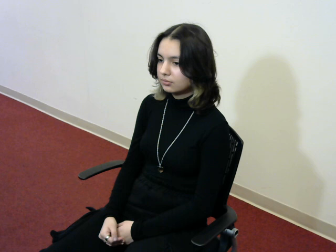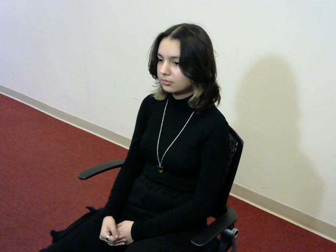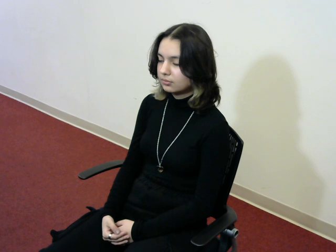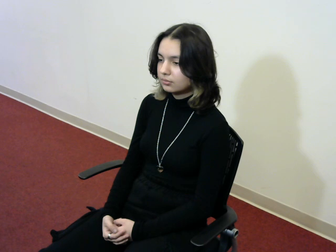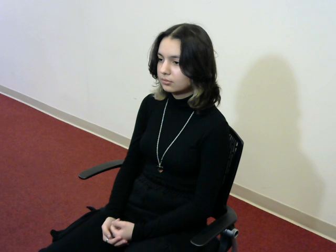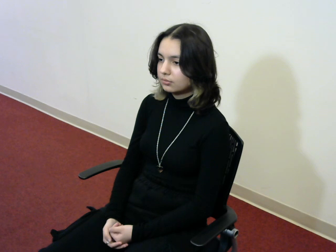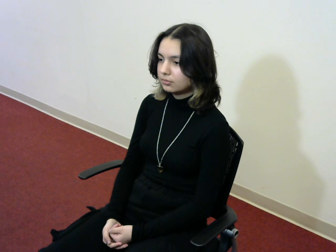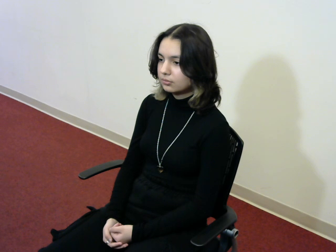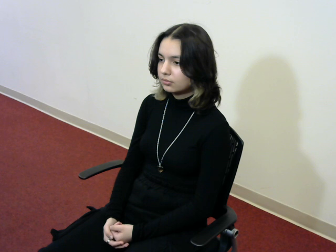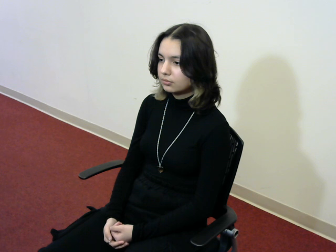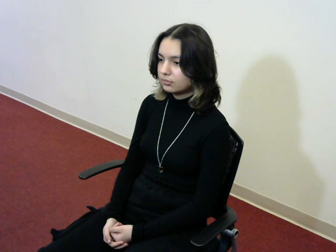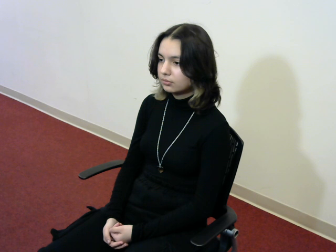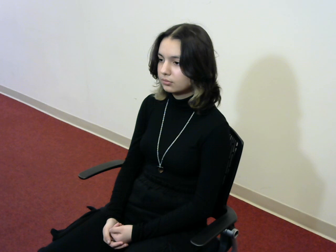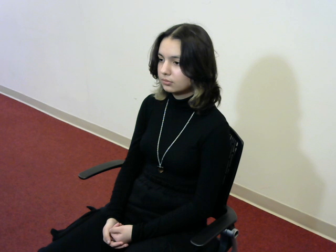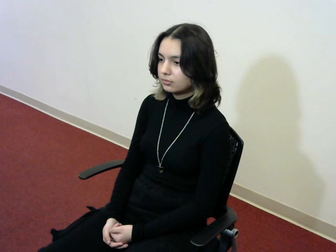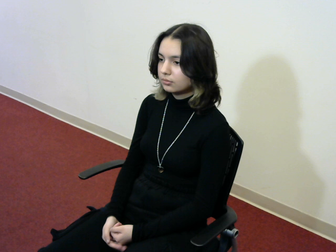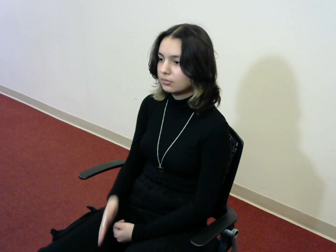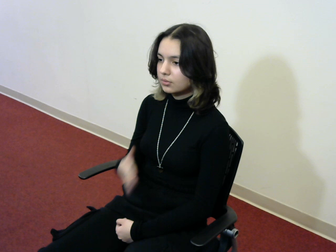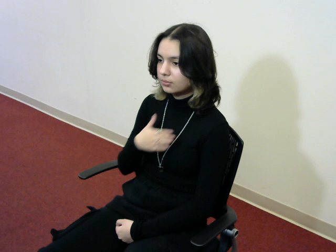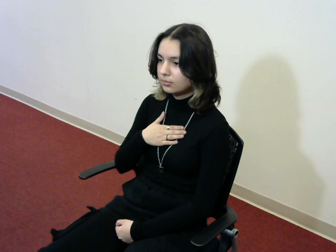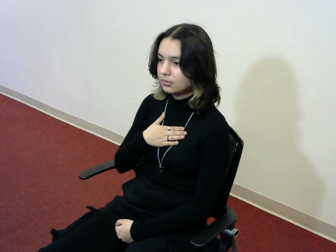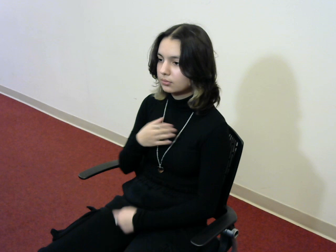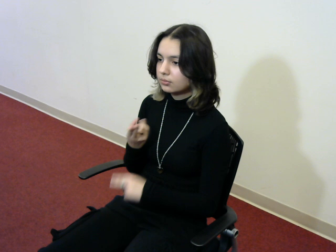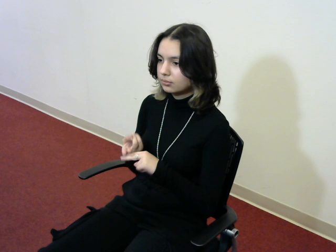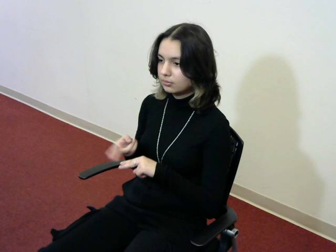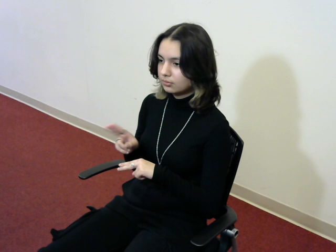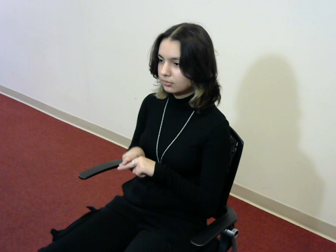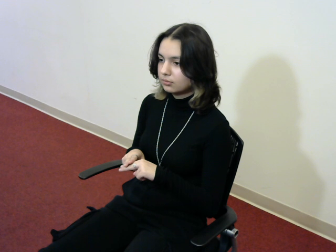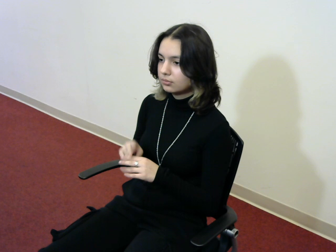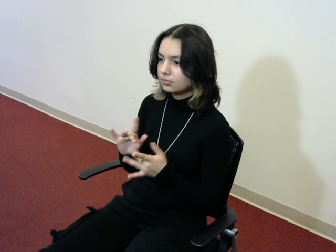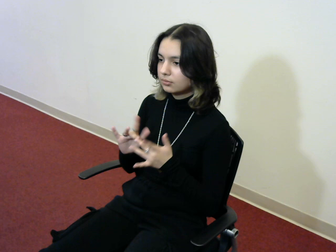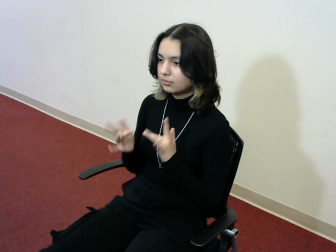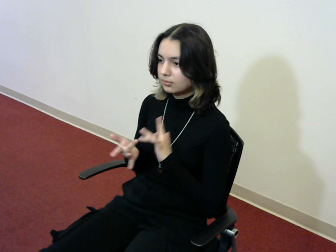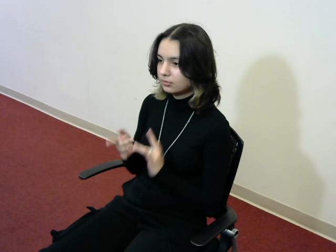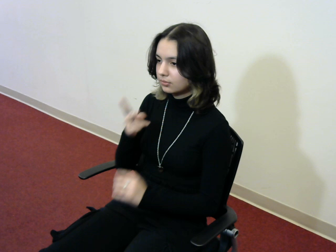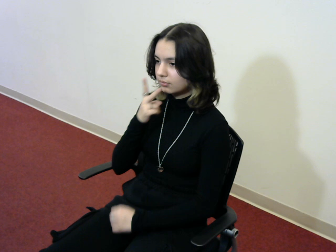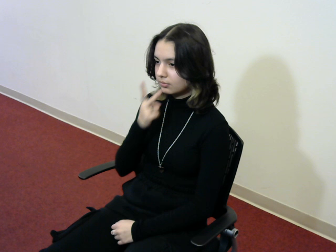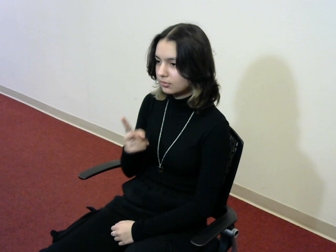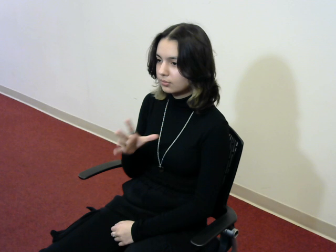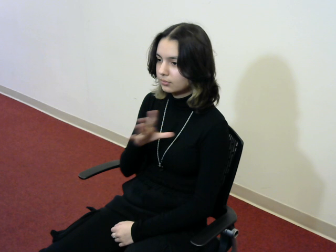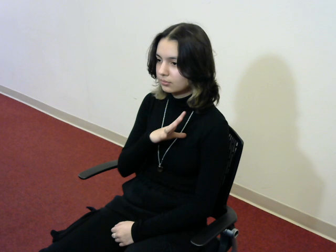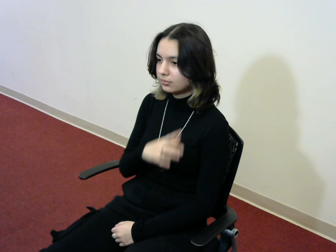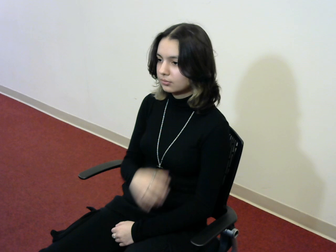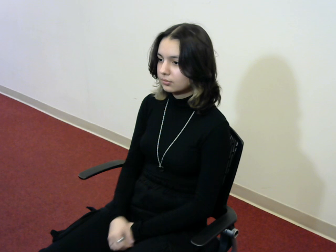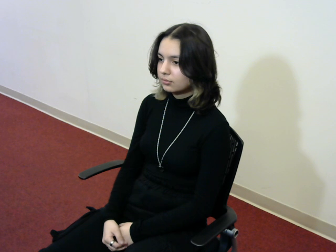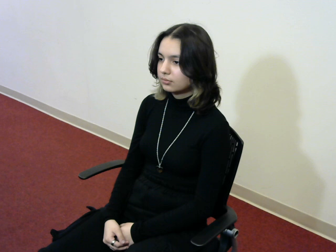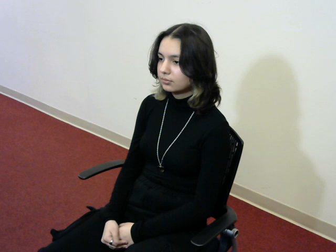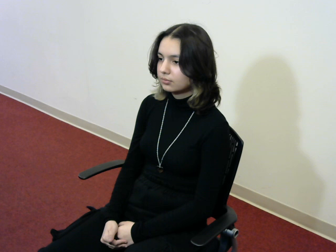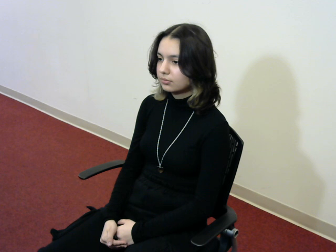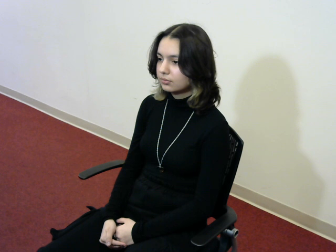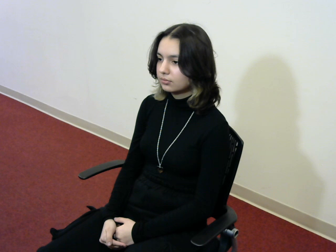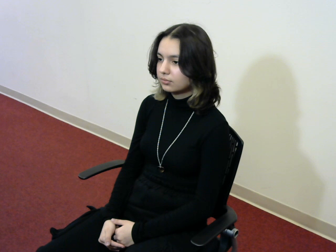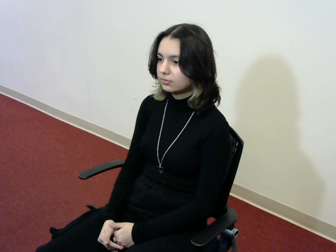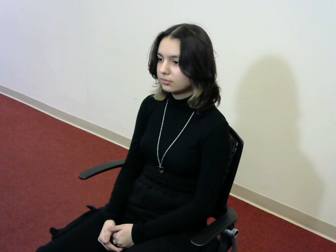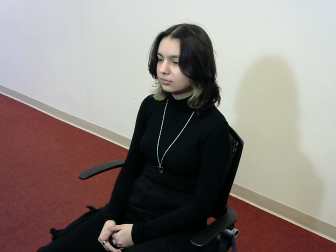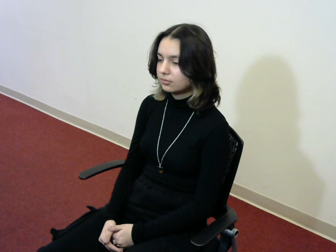Mən bunu internetdə görmüşəm